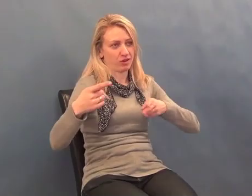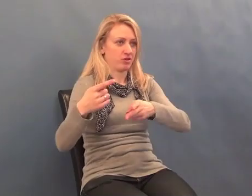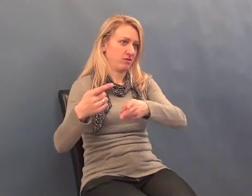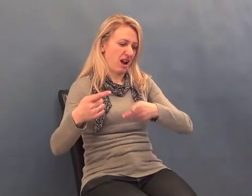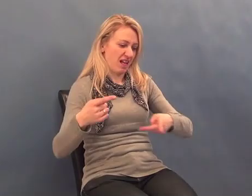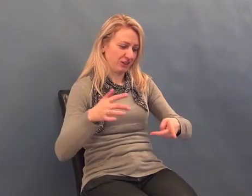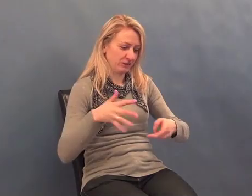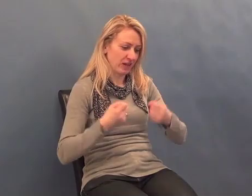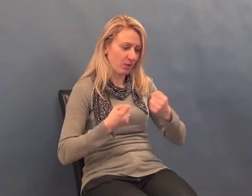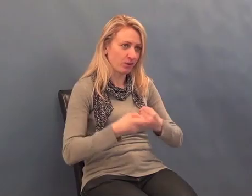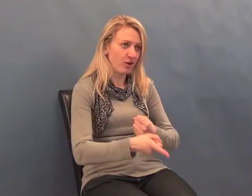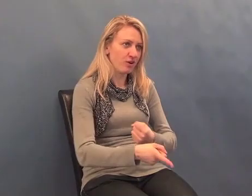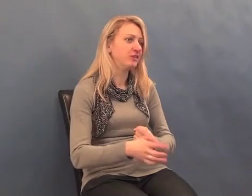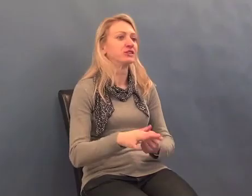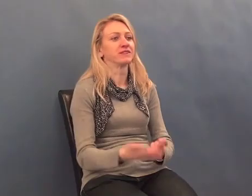Ale tam jest dziwne auto, dziwne.